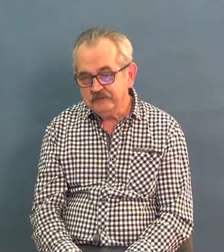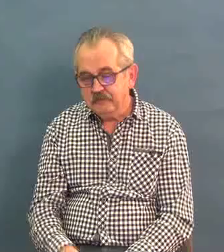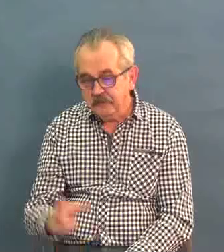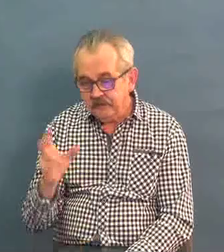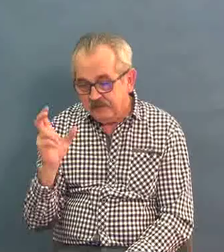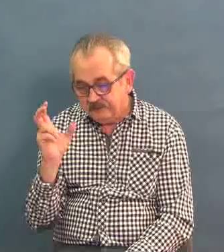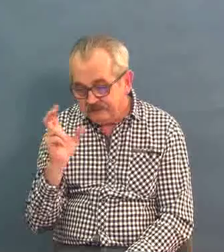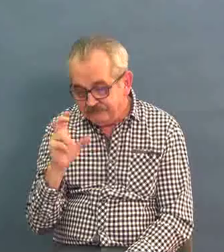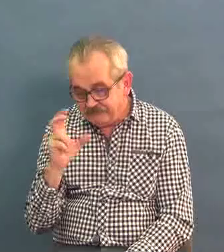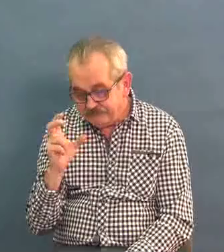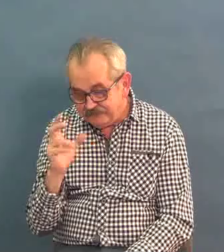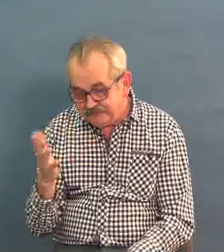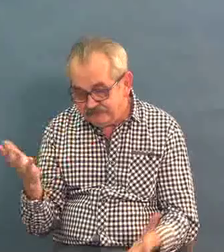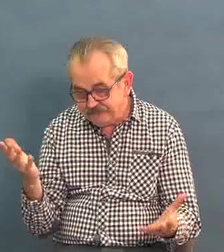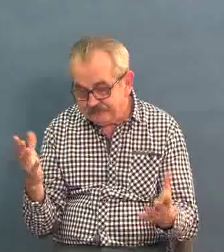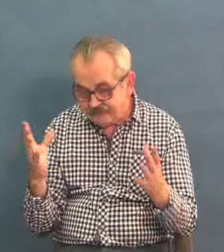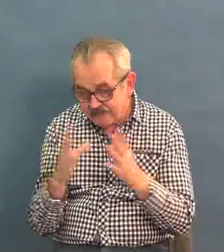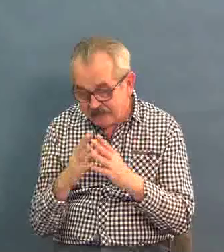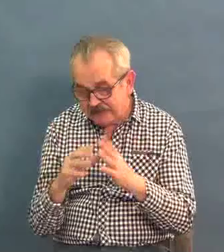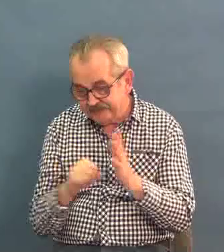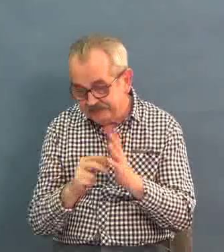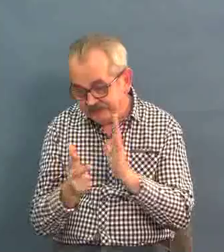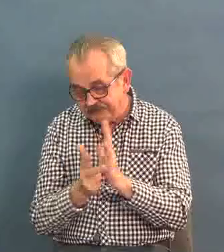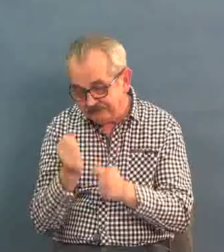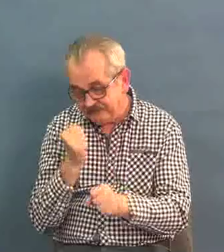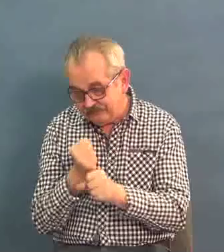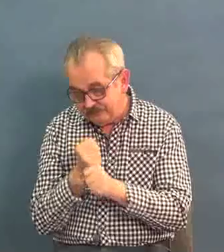W czwartek od dziesiątej do osiemnastej pracuję.